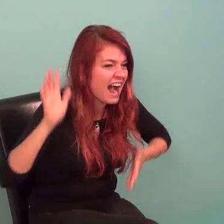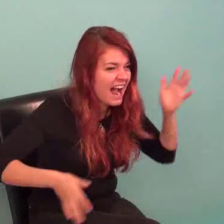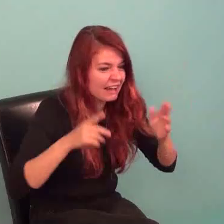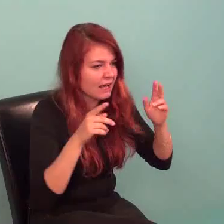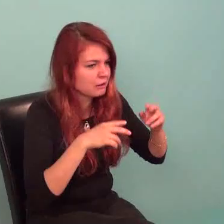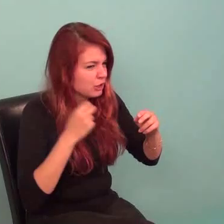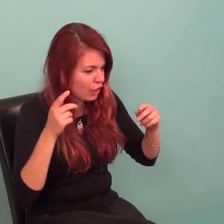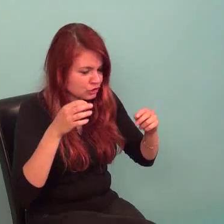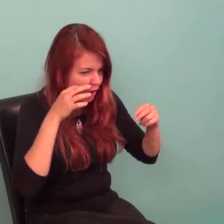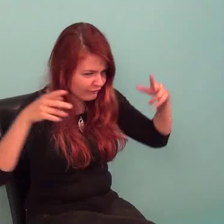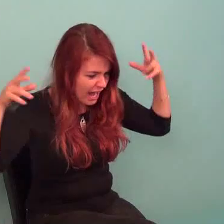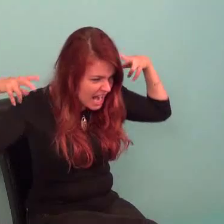Sowa łapie go za ramiona.